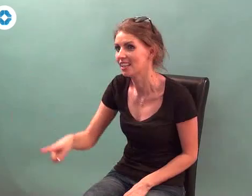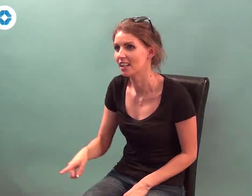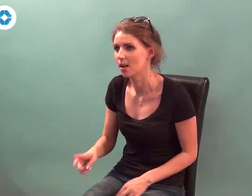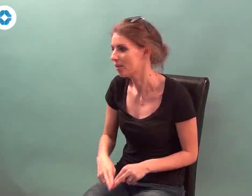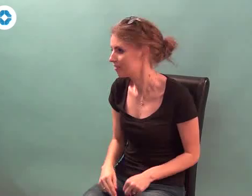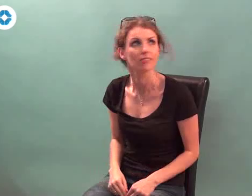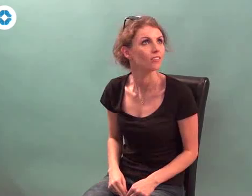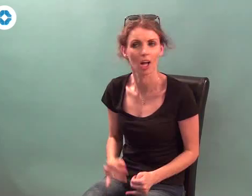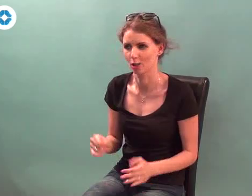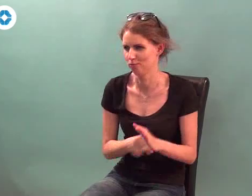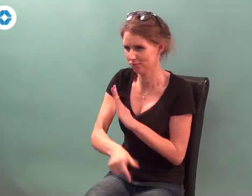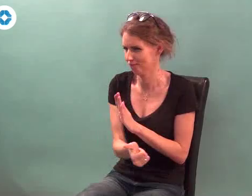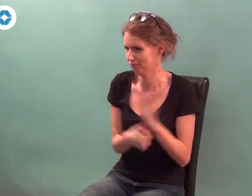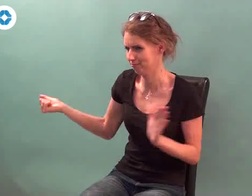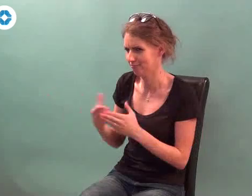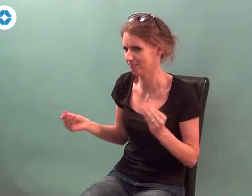Policjant odwraca się, a dziecko ucieka, szybko znika.